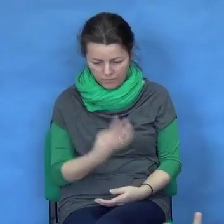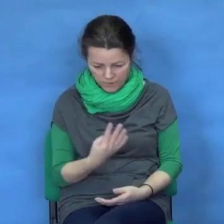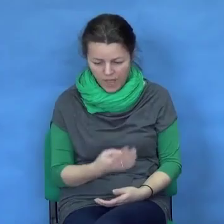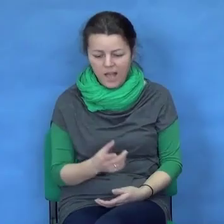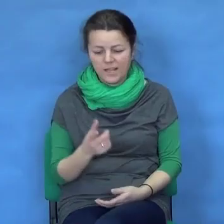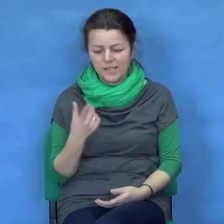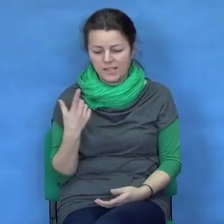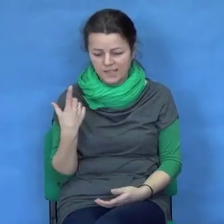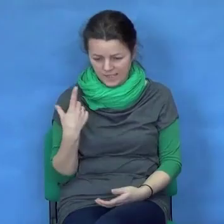Aha.